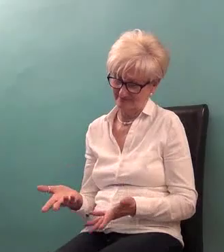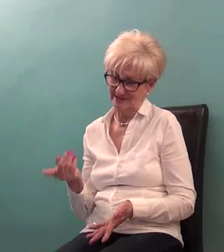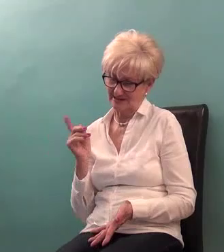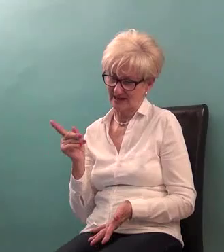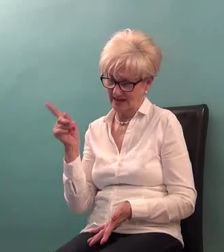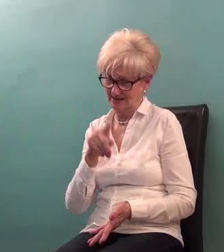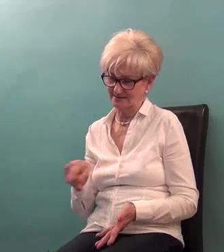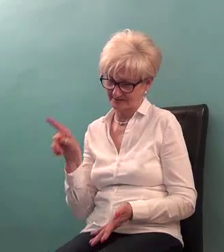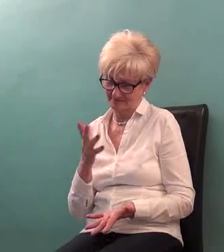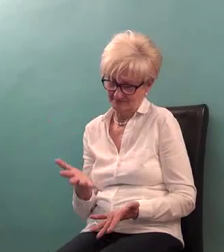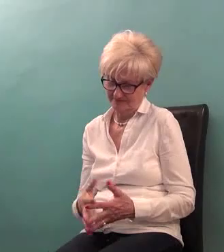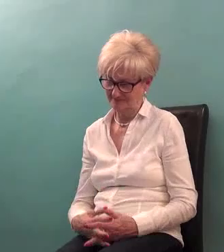To dlatego jest ten znak zakazu.